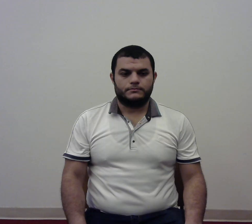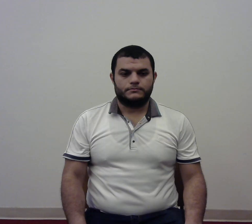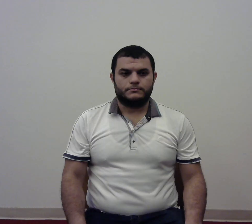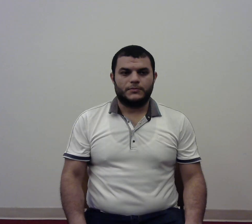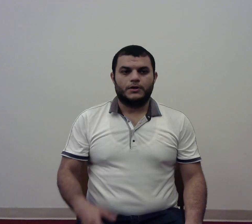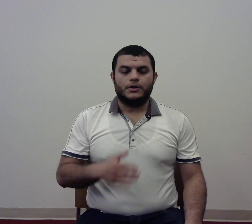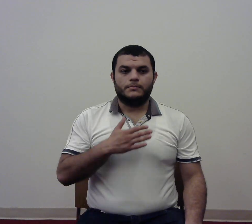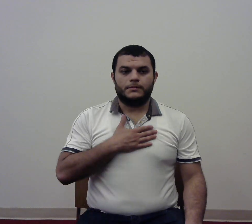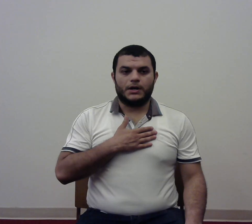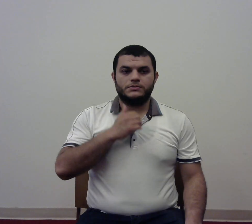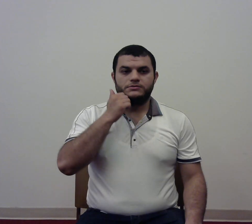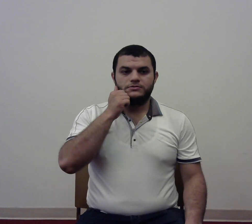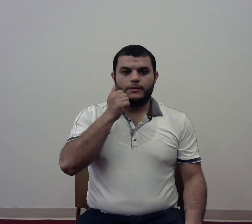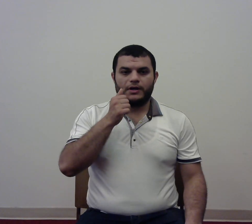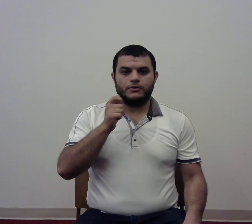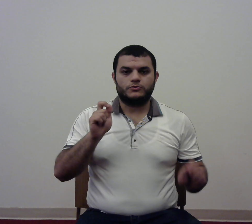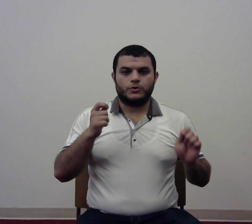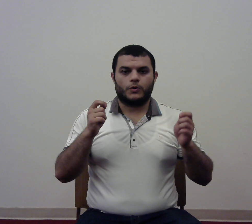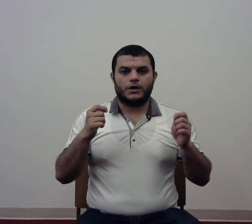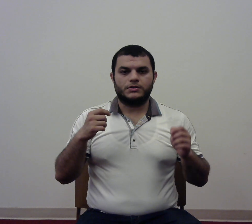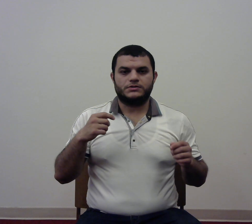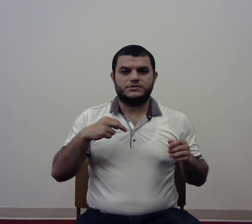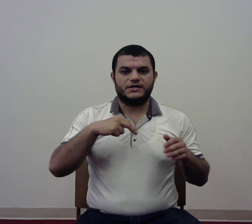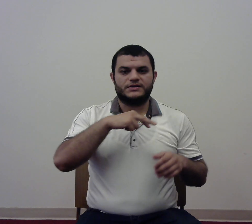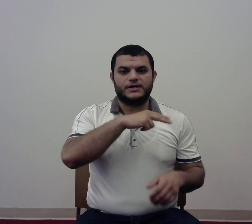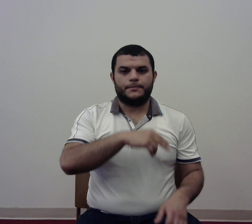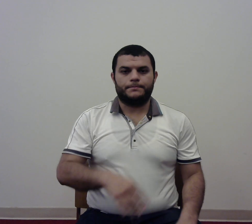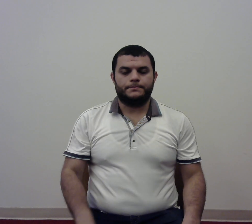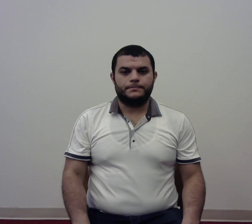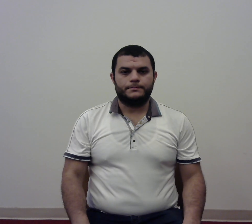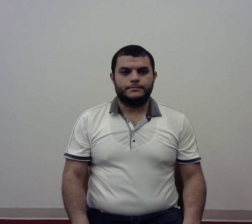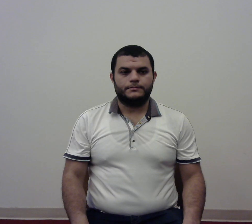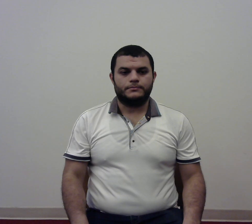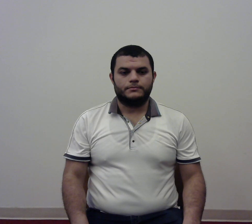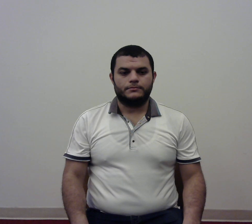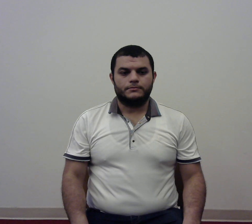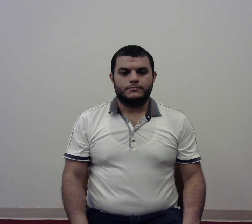Mən sabah toya gedirəm